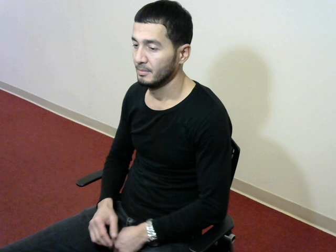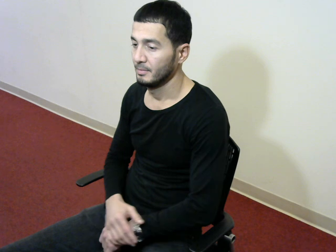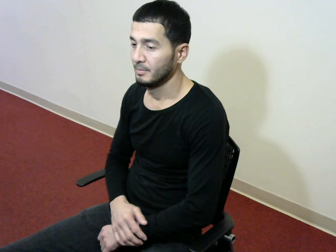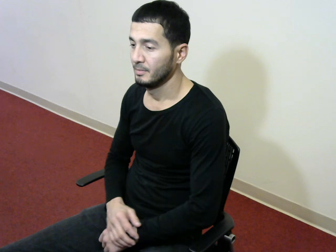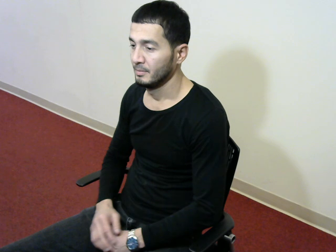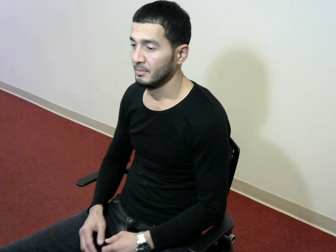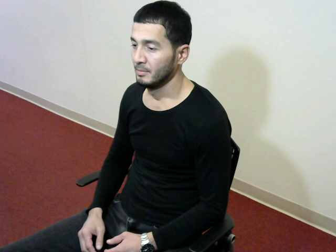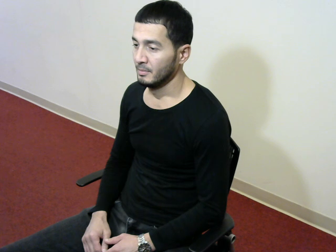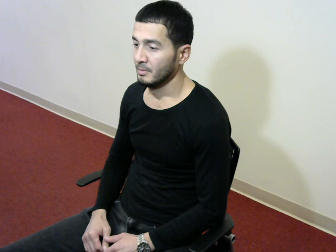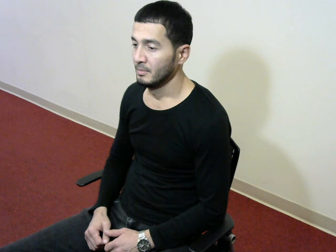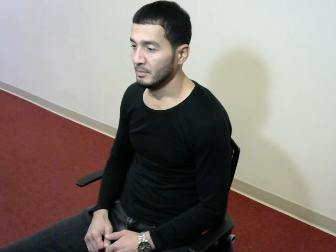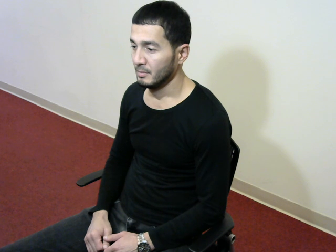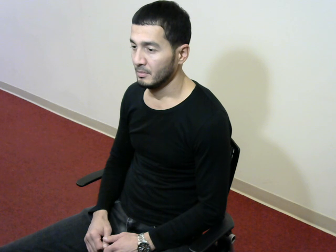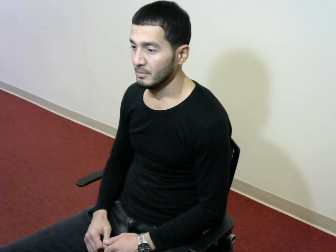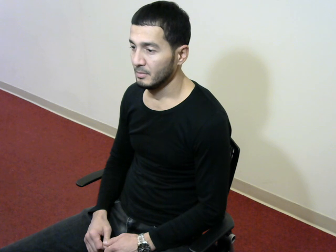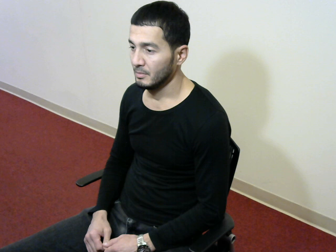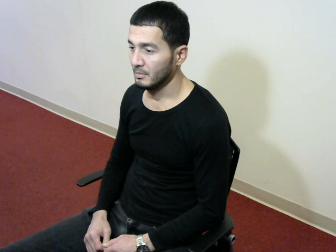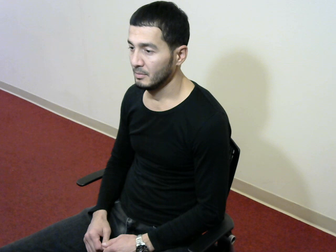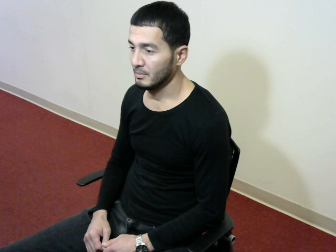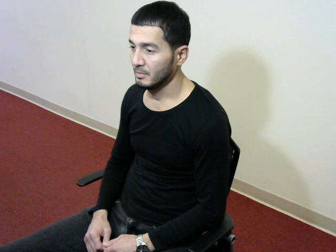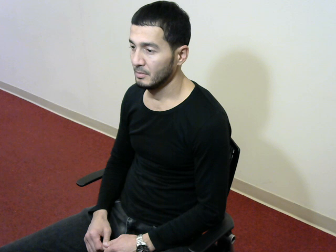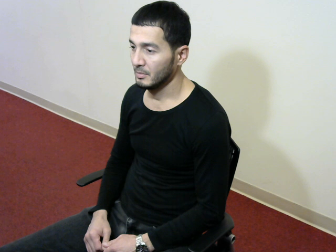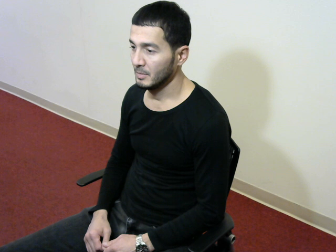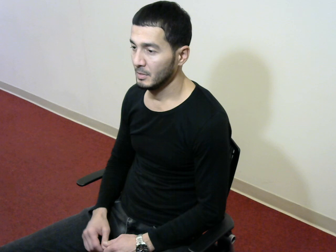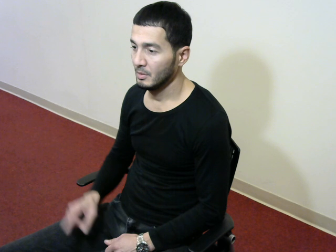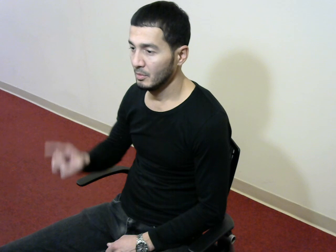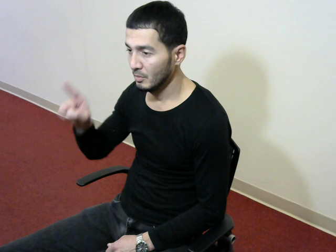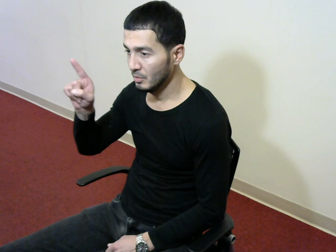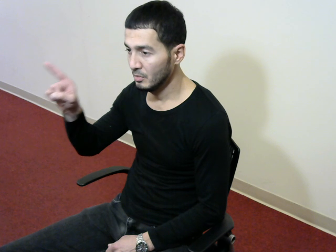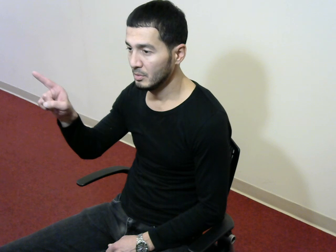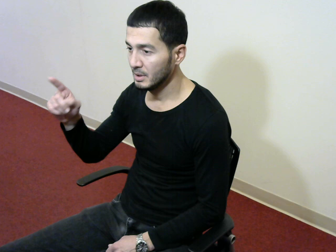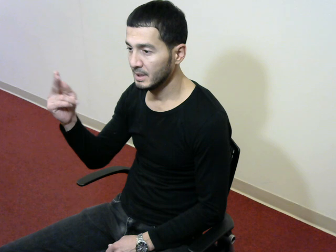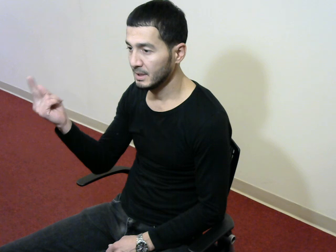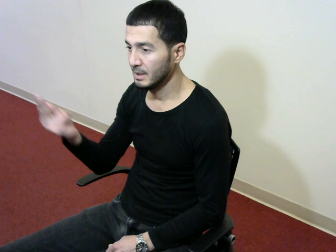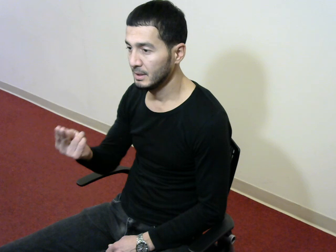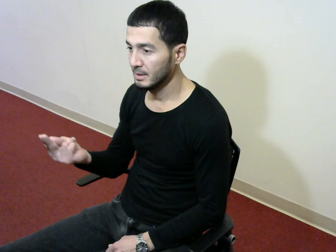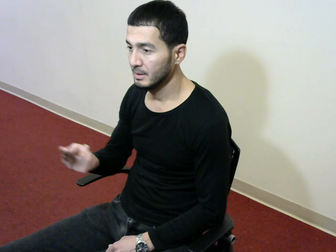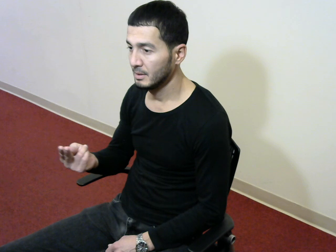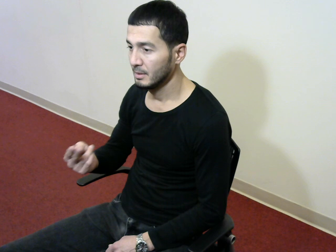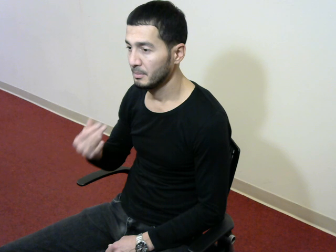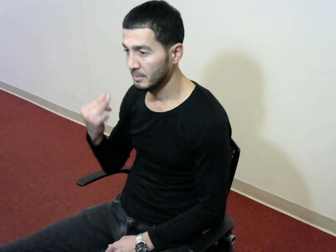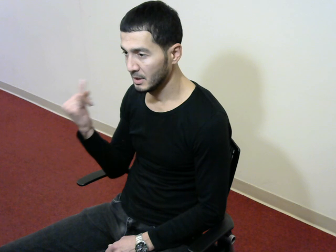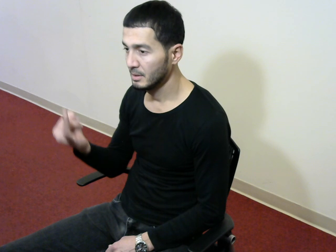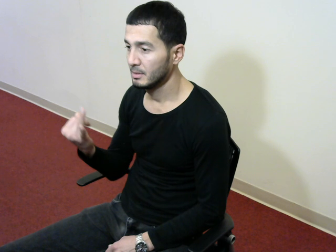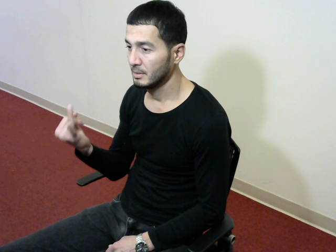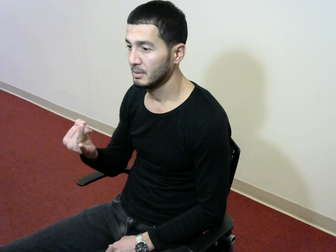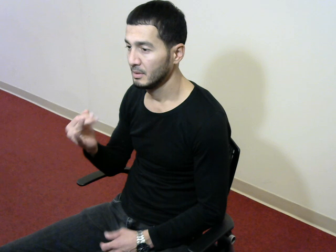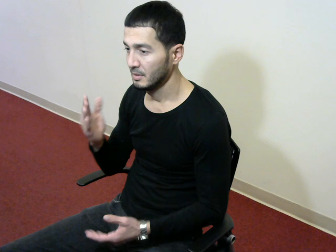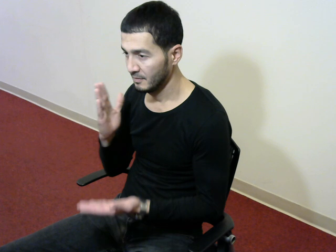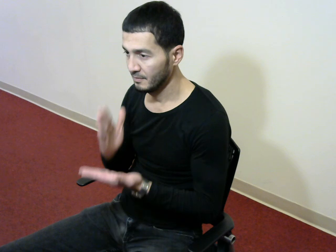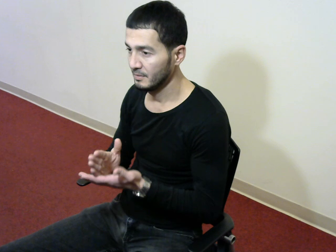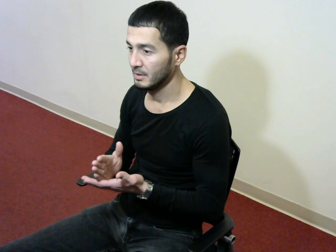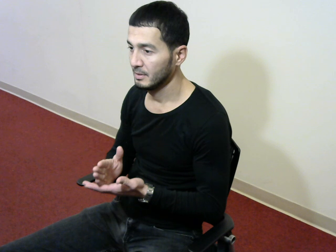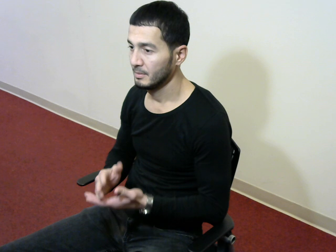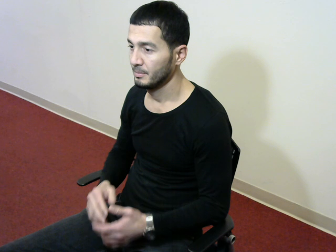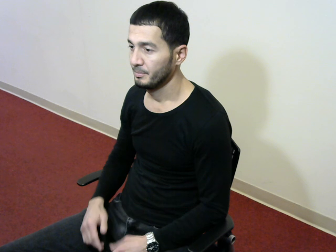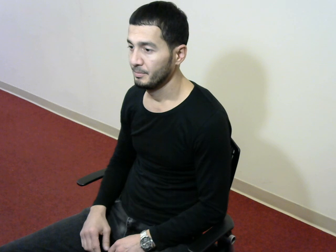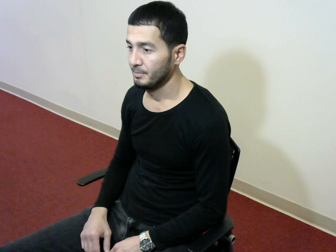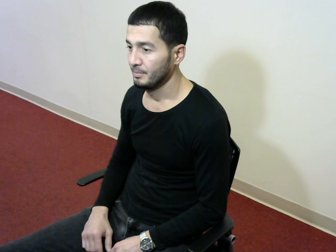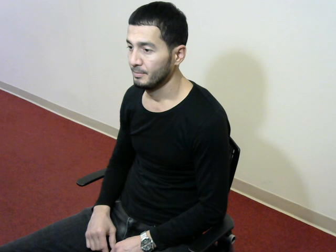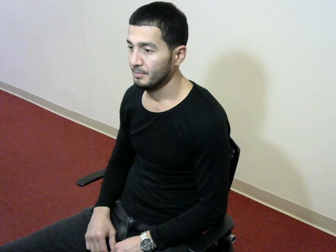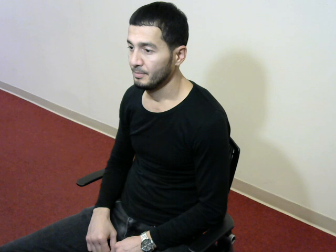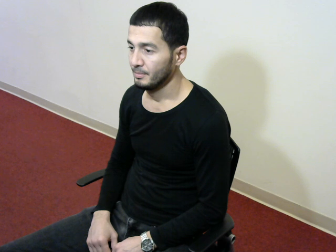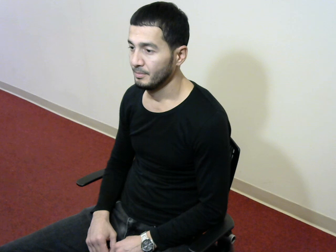Onun rəsmə marağı var